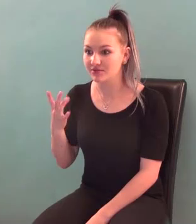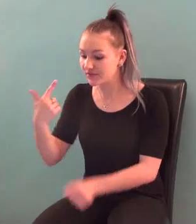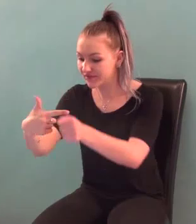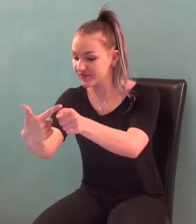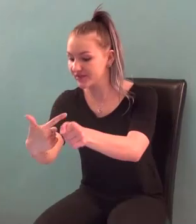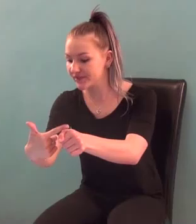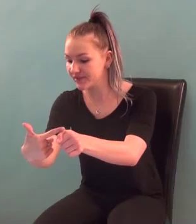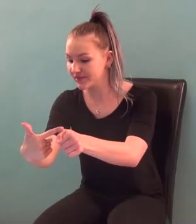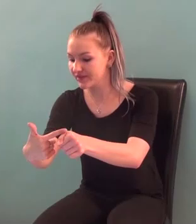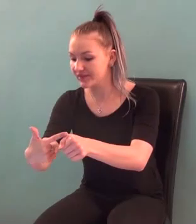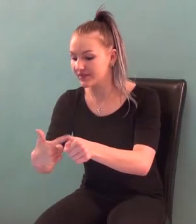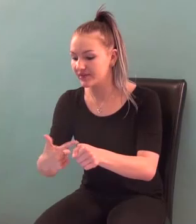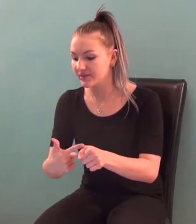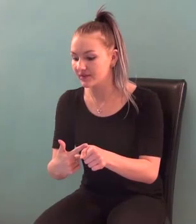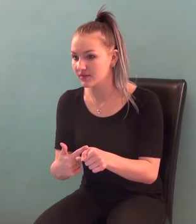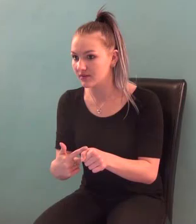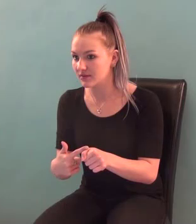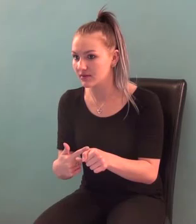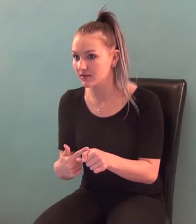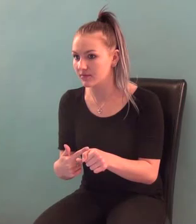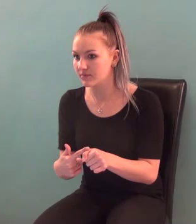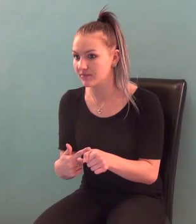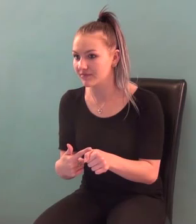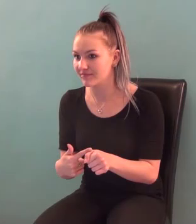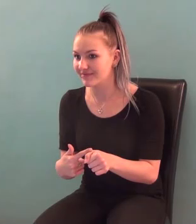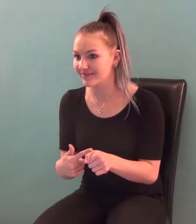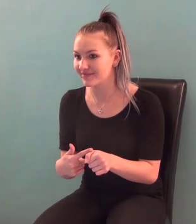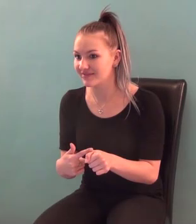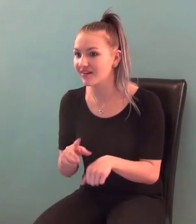Dwudziestego.